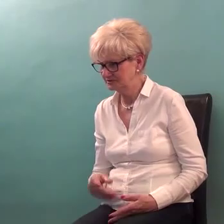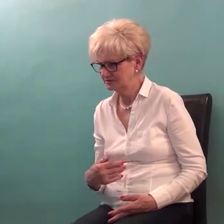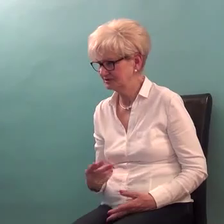Byłam.